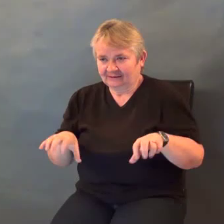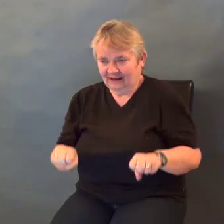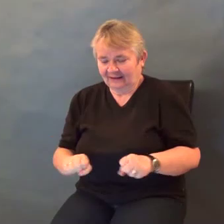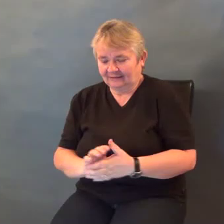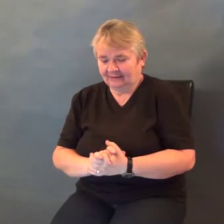Zajęta.